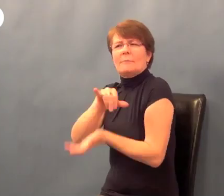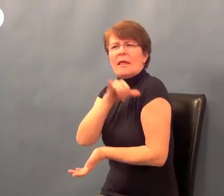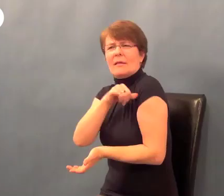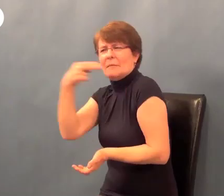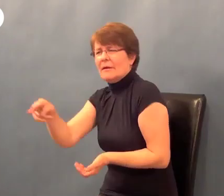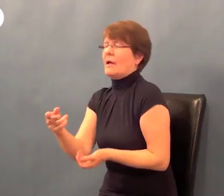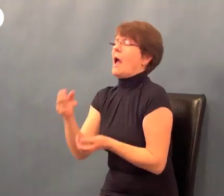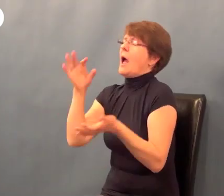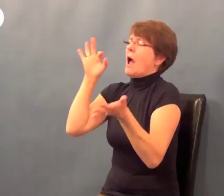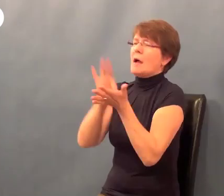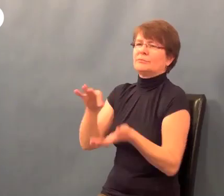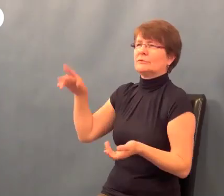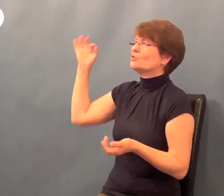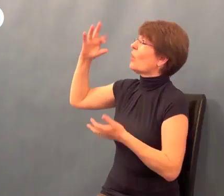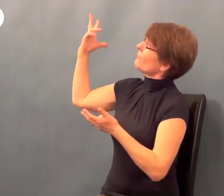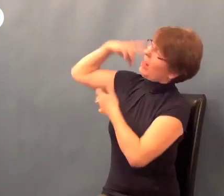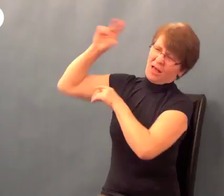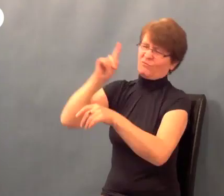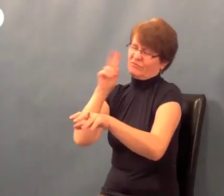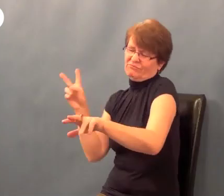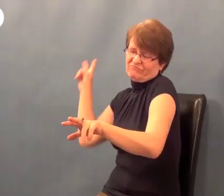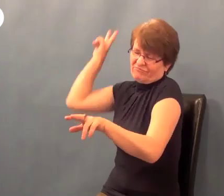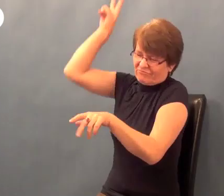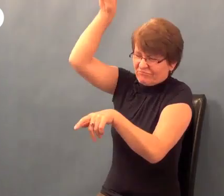Akurat jak mówił, zaatakowały go pszczoły i strąciły z drzewa.